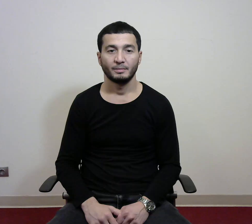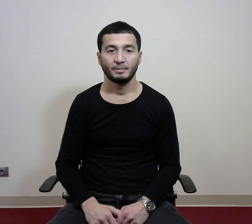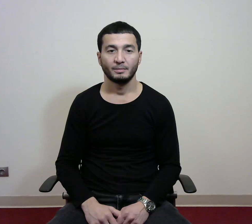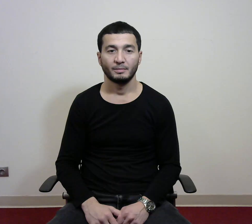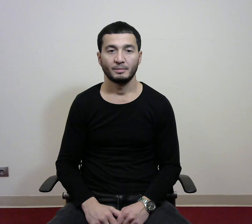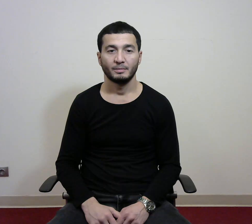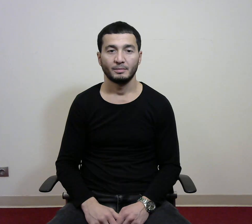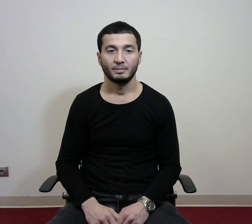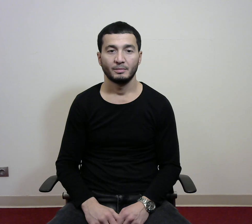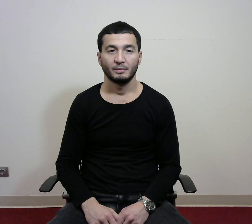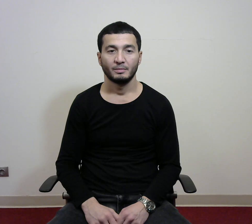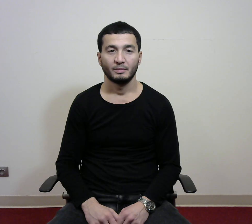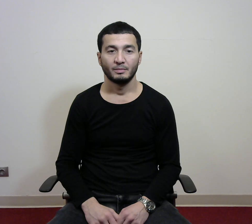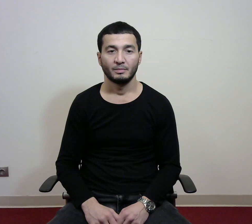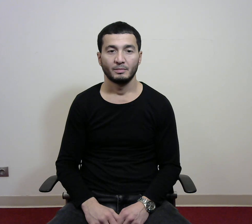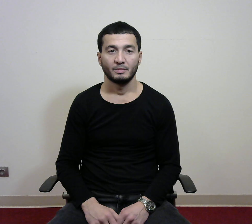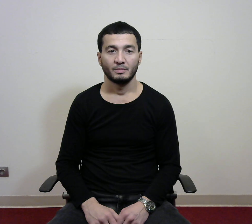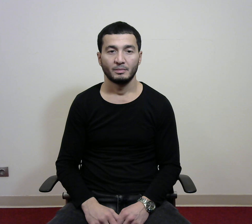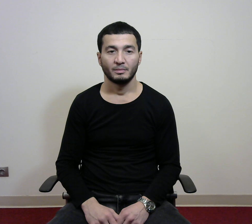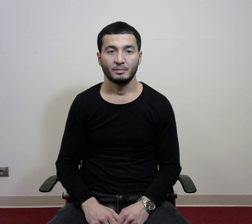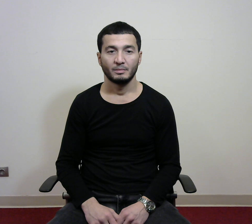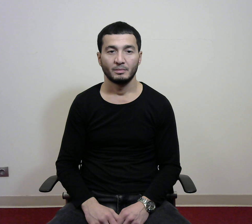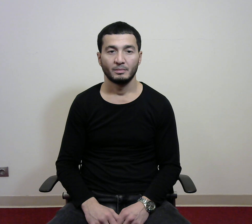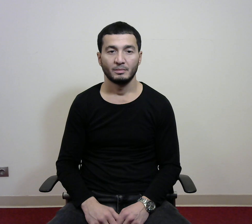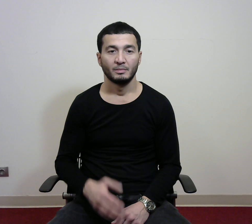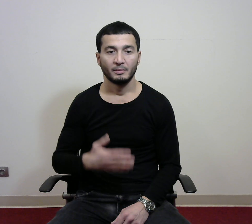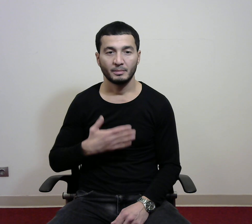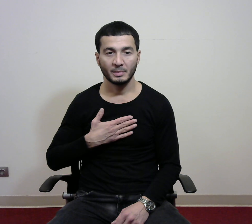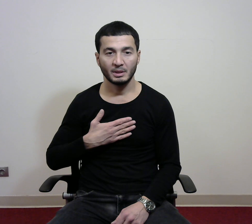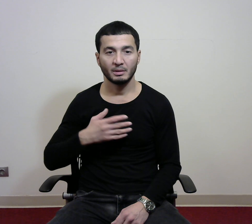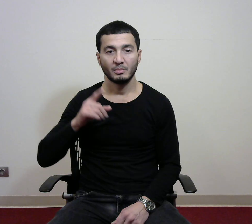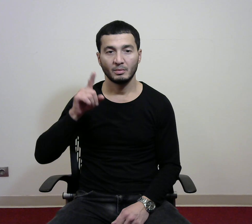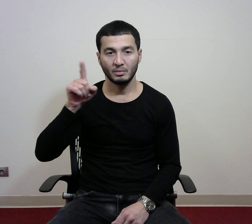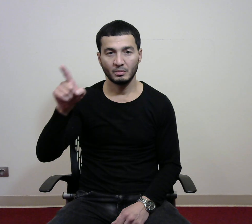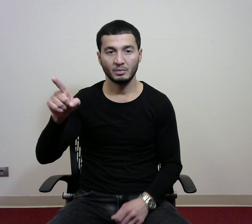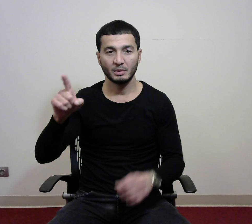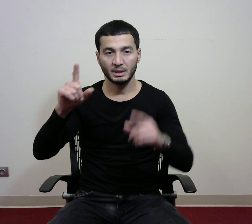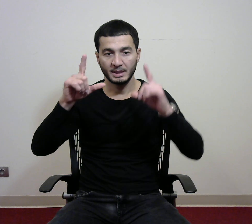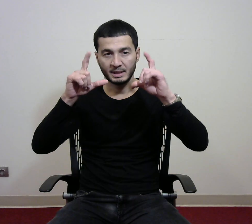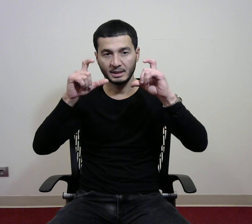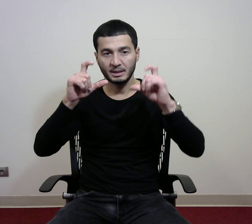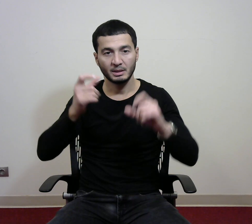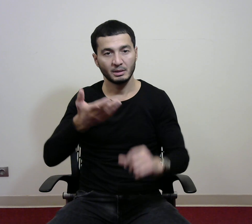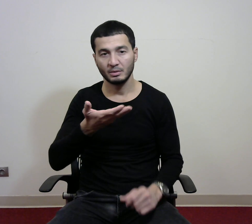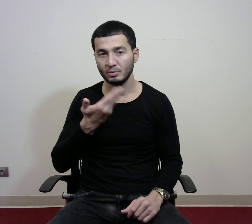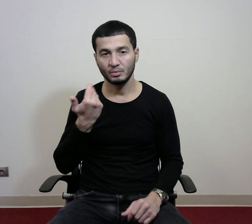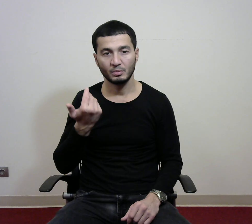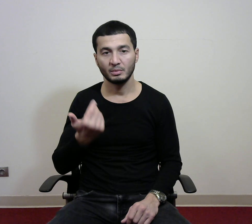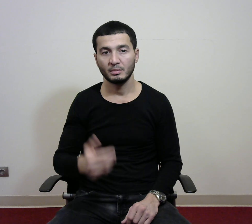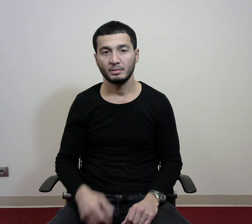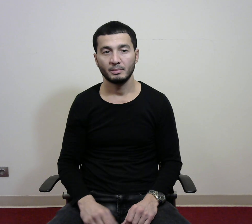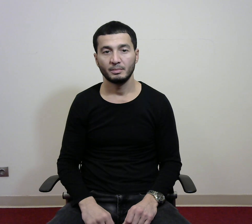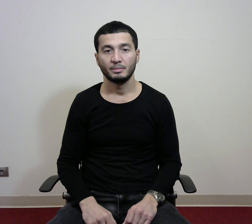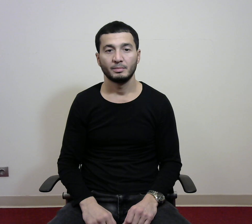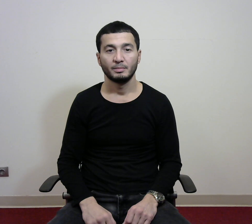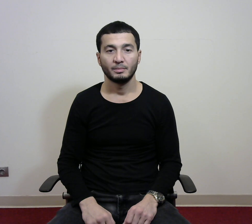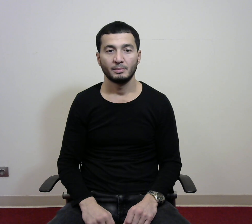Məndə onun şəkli yoxdur